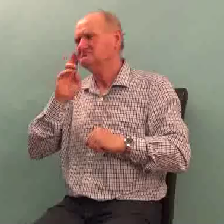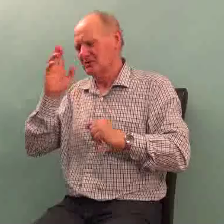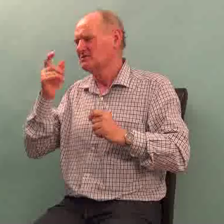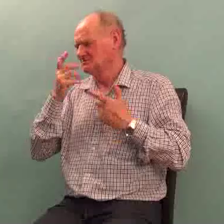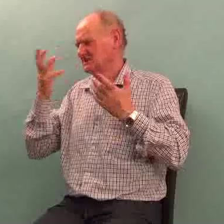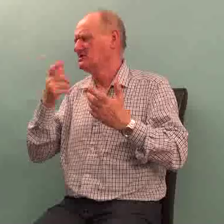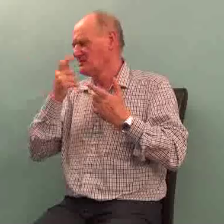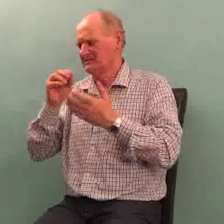Zgłosili się, zapisali się.